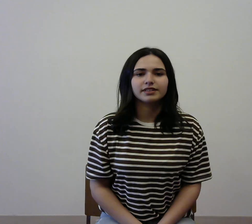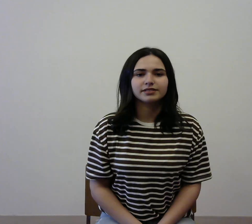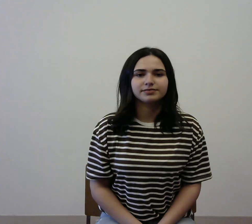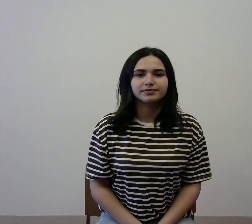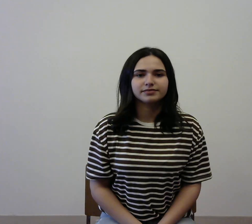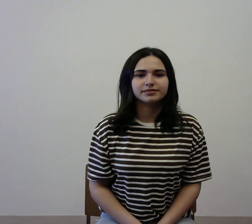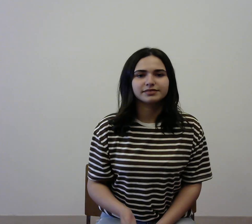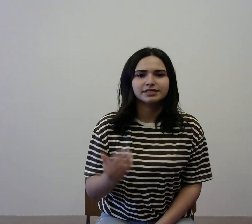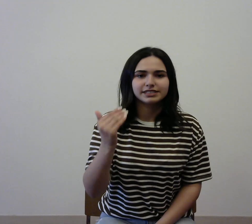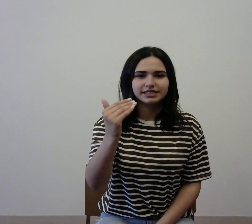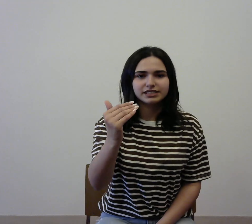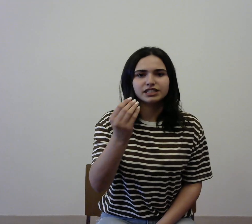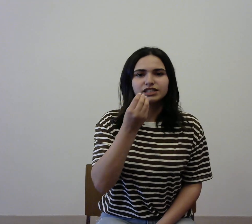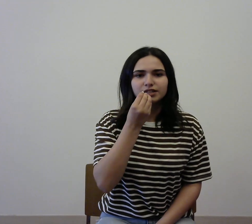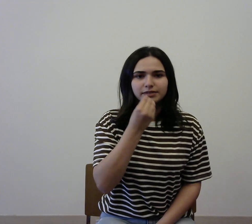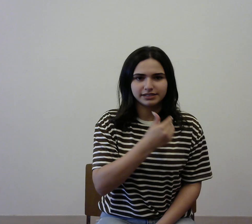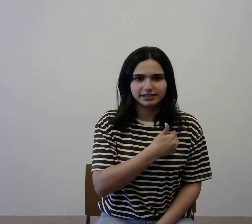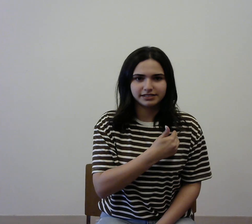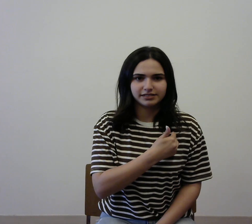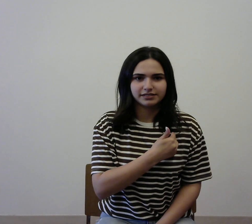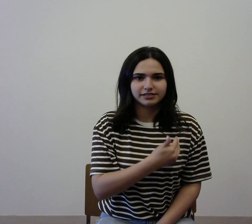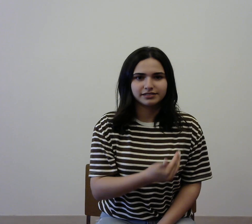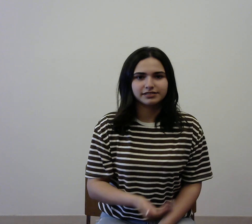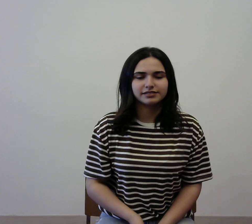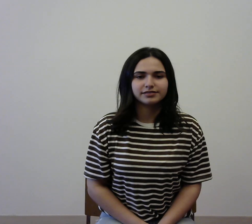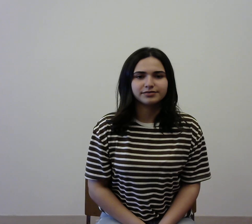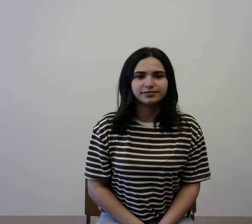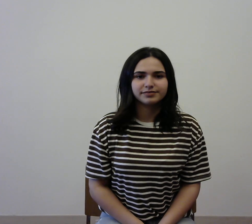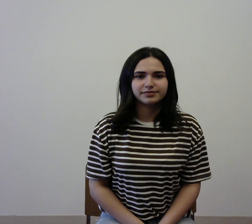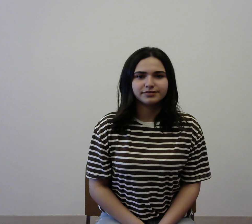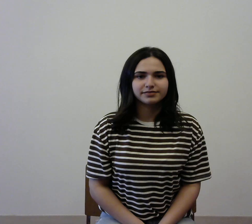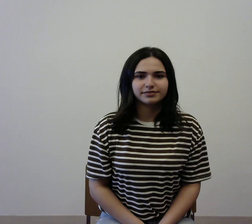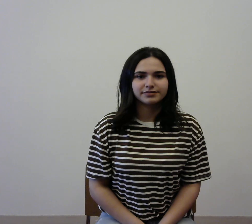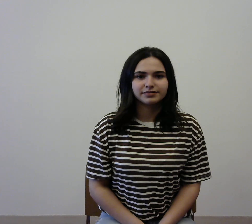Siz yemək istəyirsiniz?